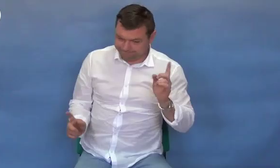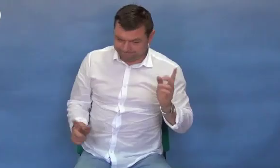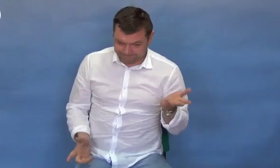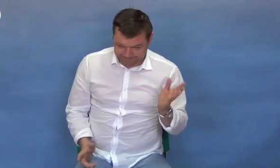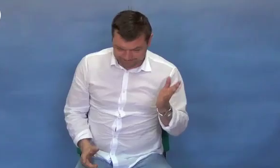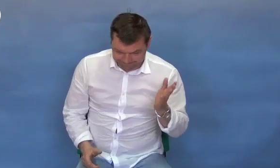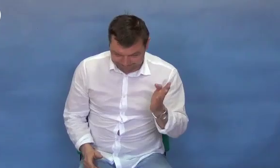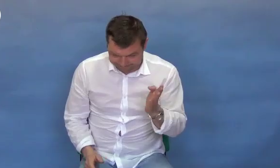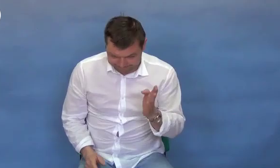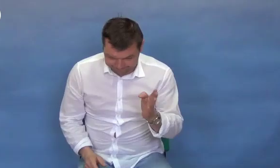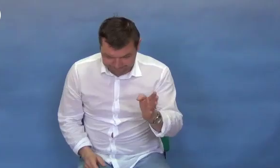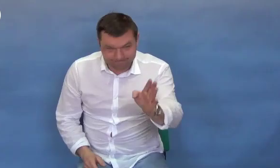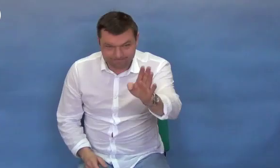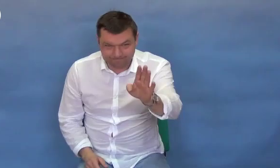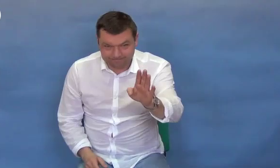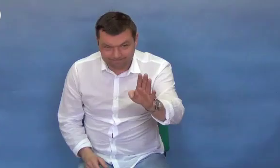Nie bardzo.